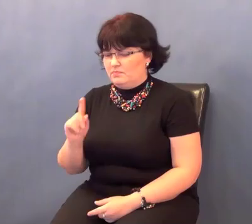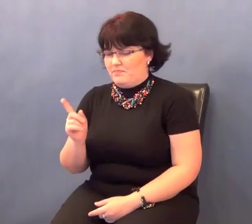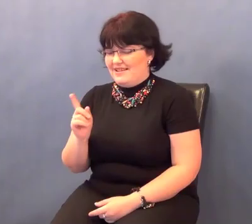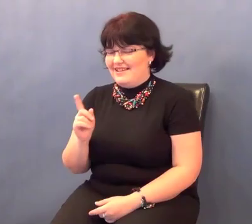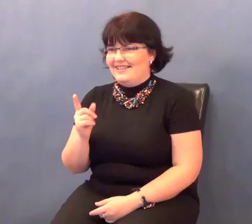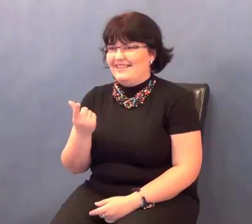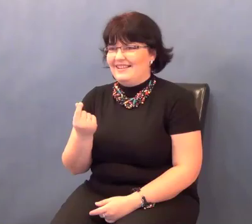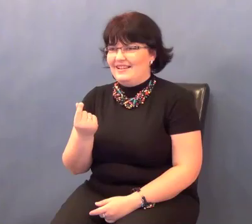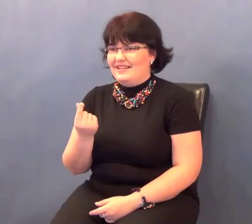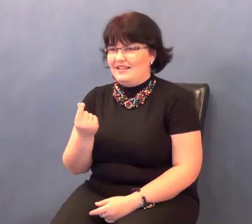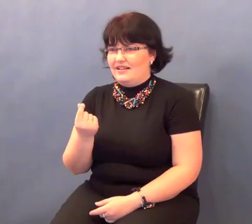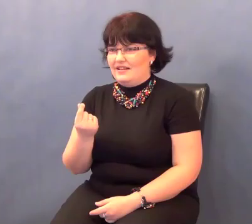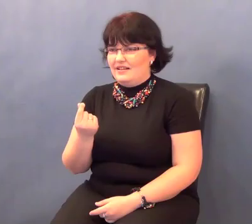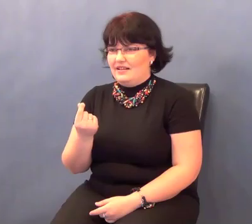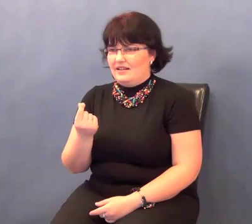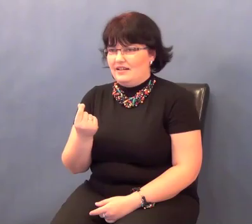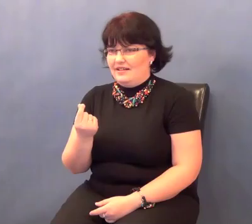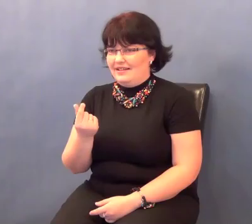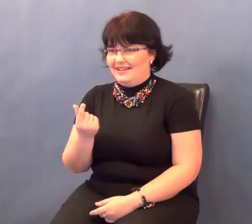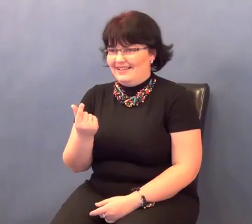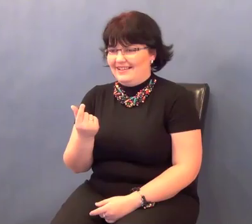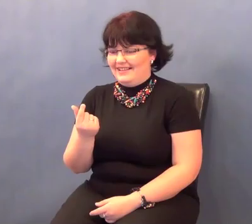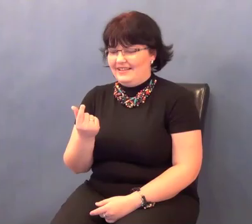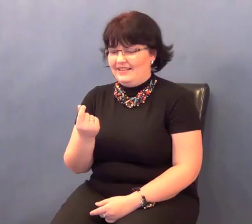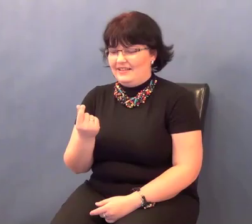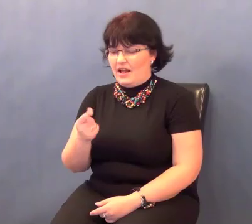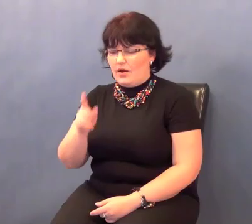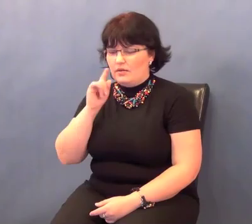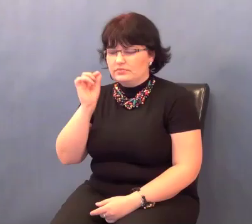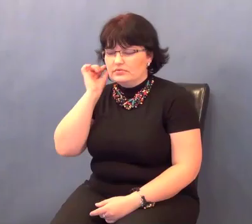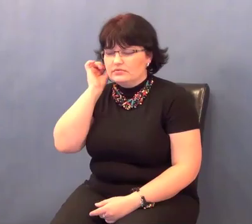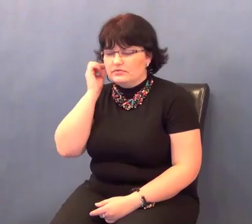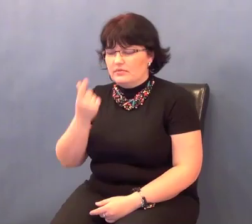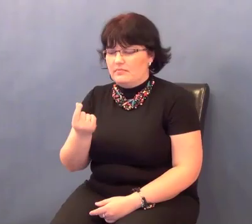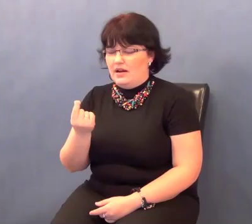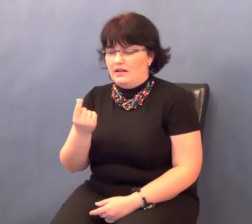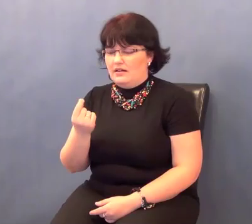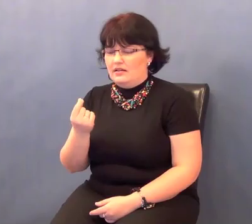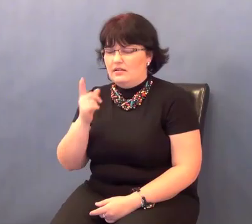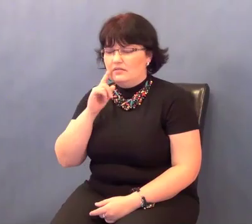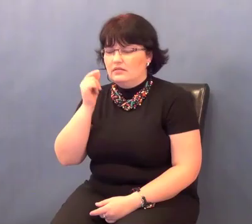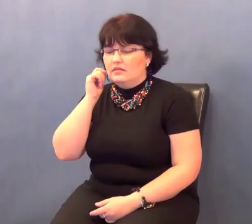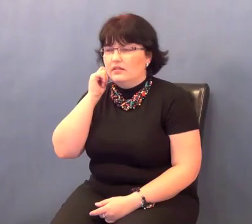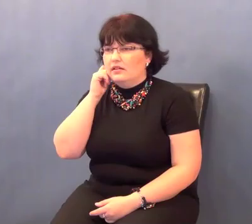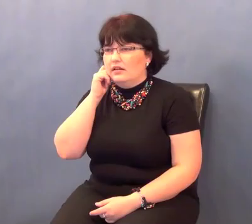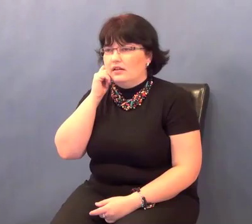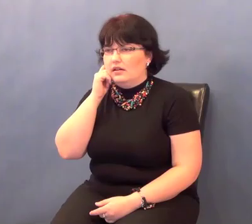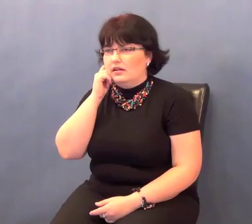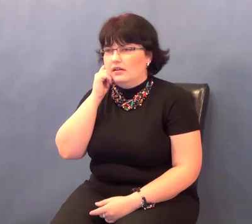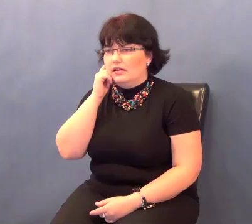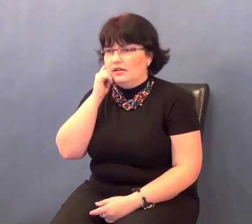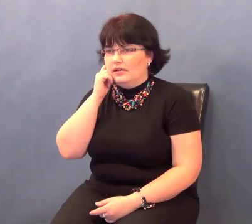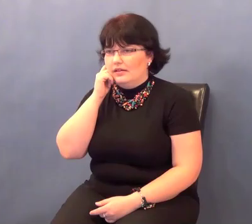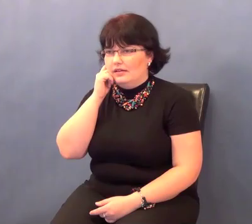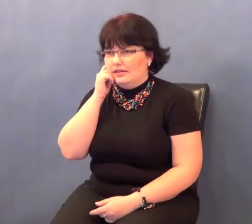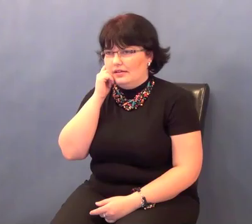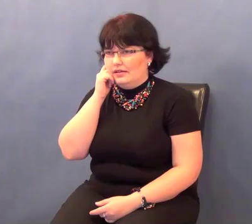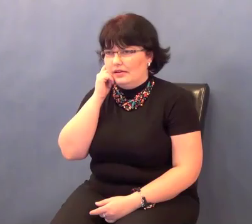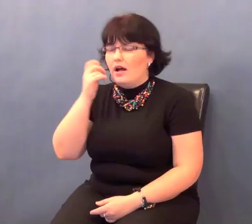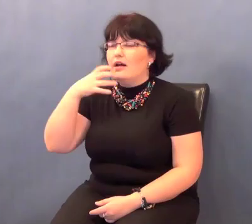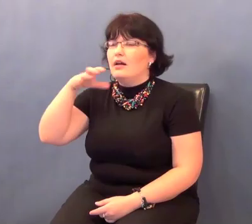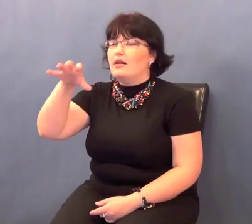Zakaz dotyczy pary, czyli chłopaka i dziewczyny.